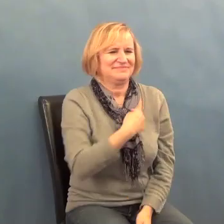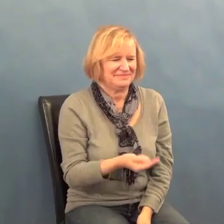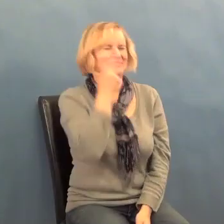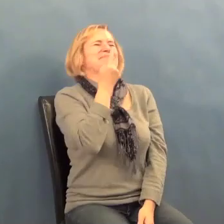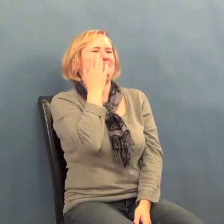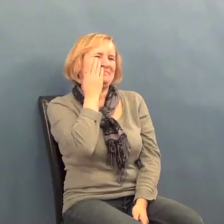Policjant ściera to z twarzy.